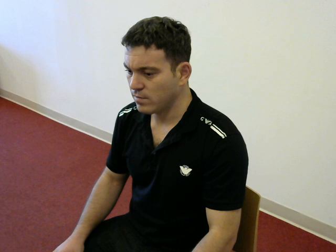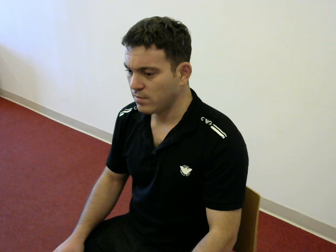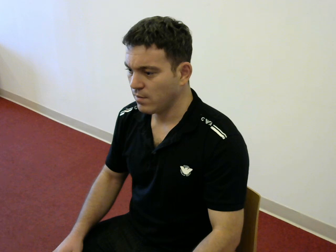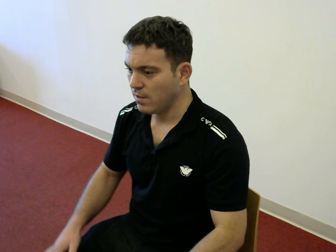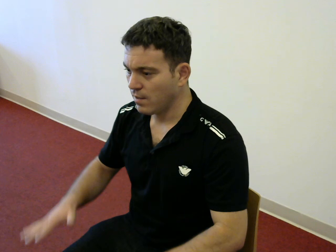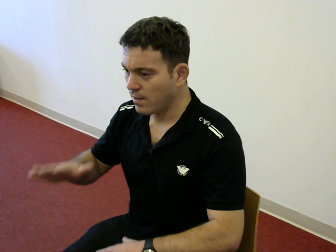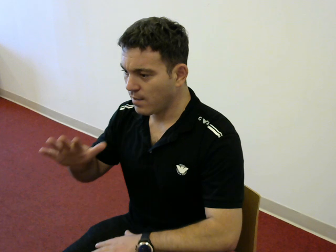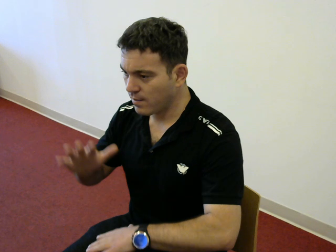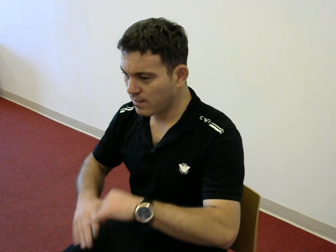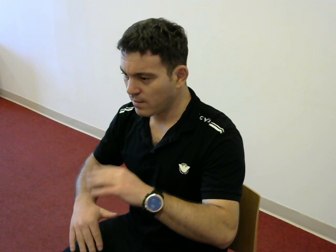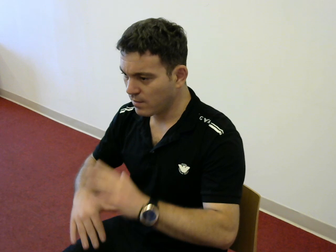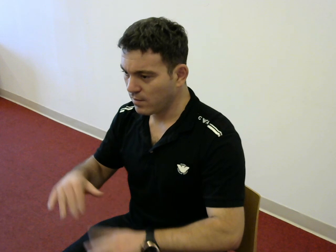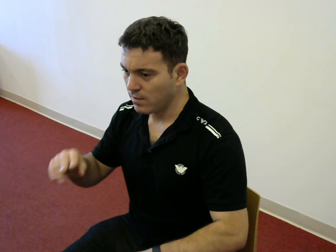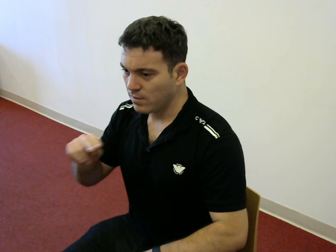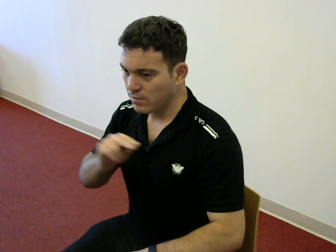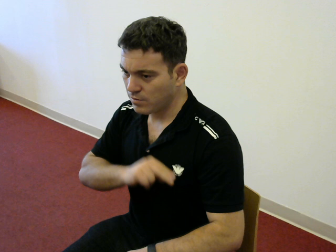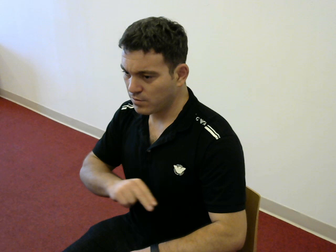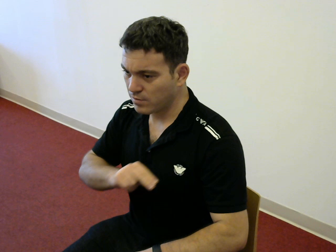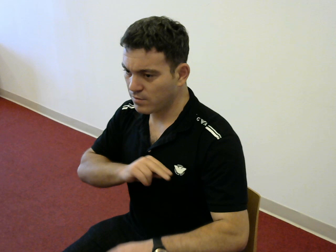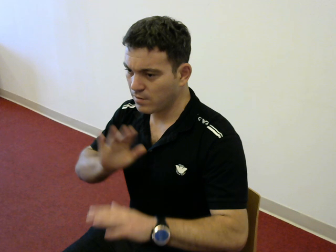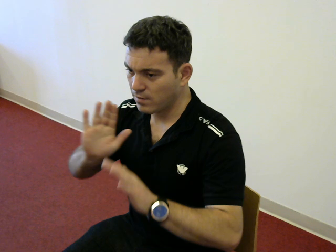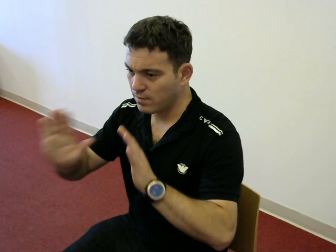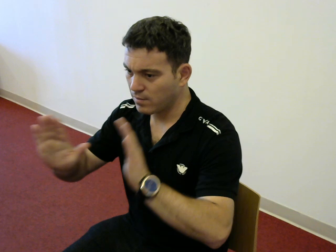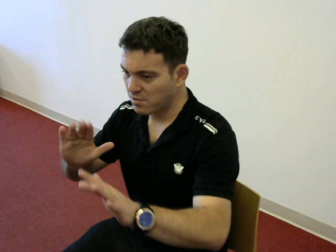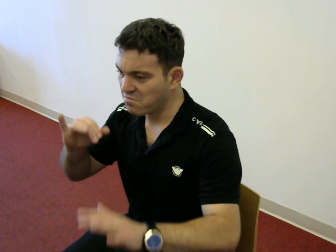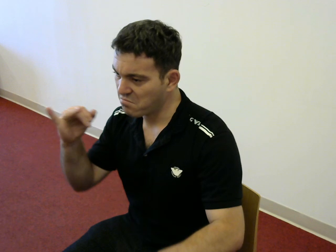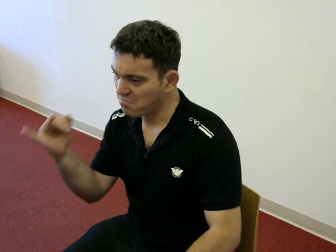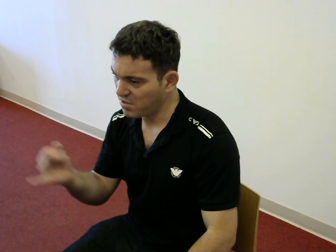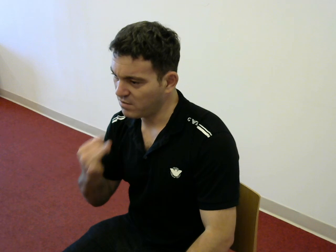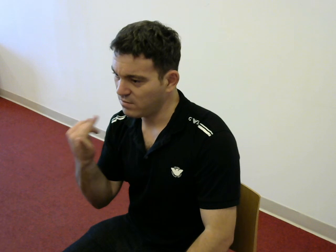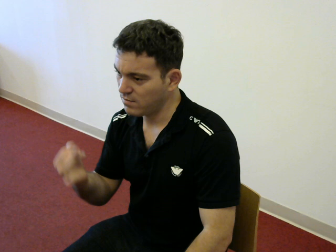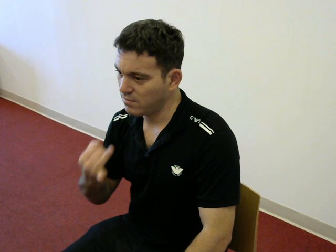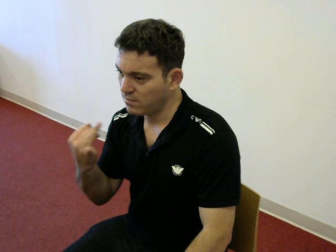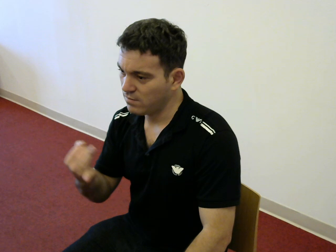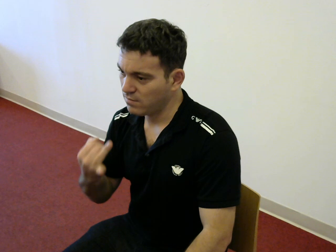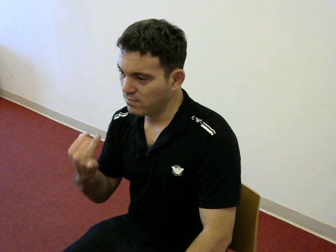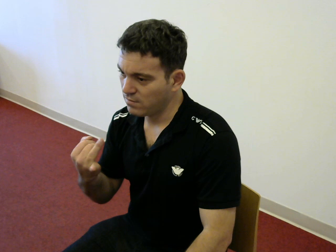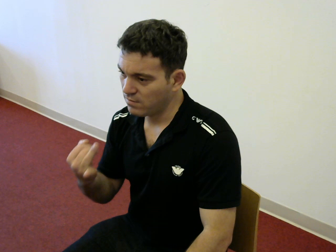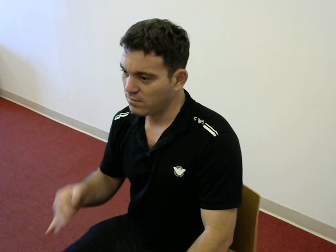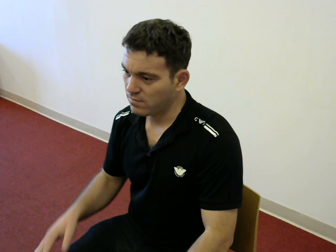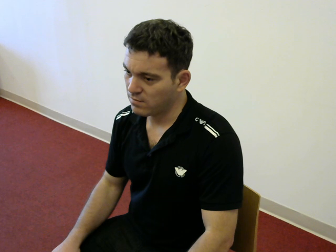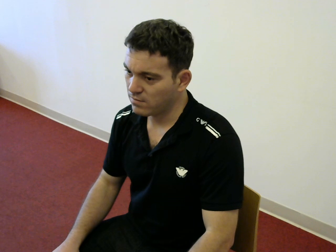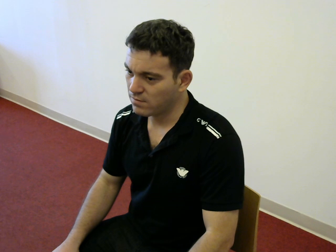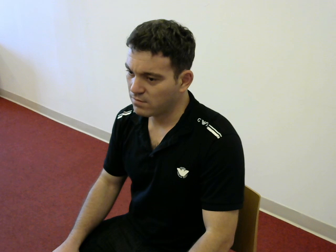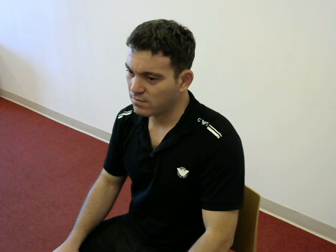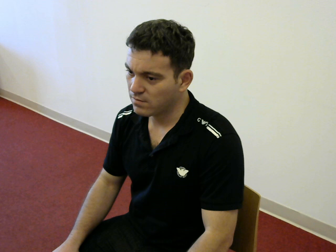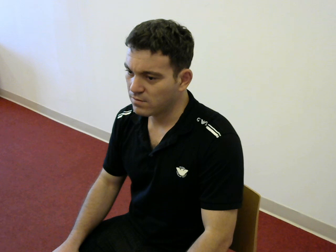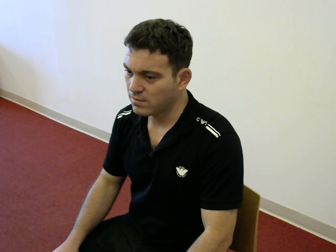Əl işləri sərgisi maraqlı idi